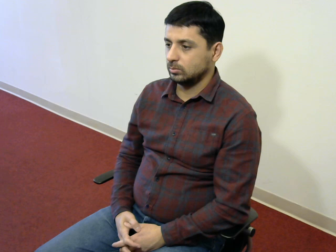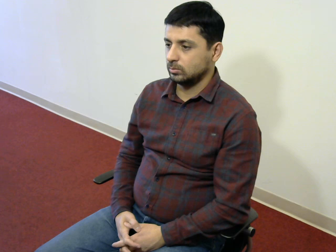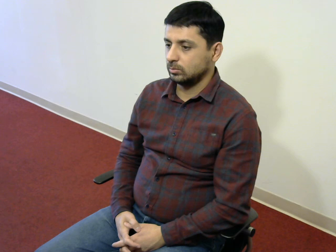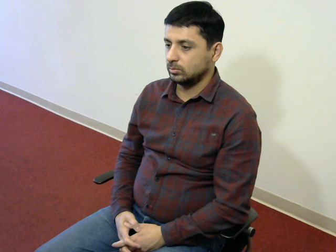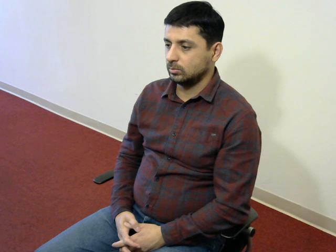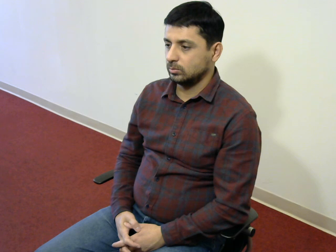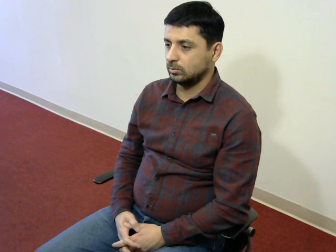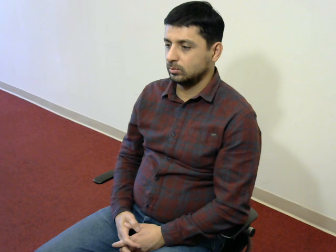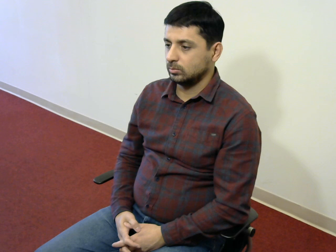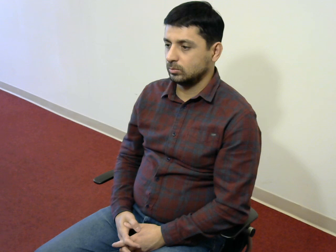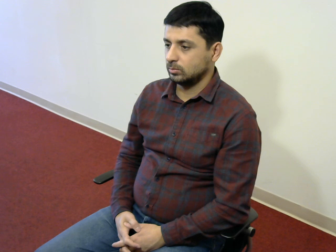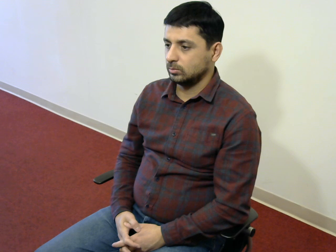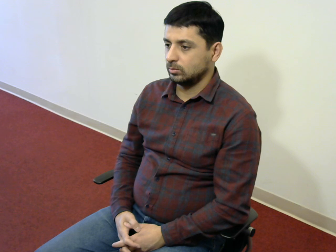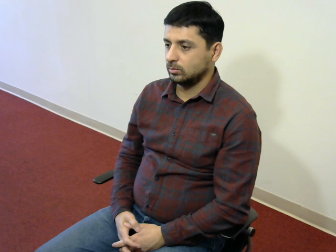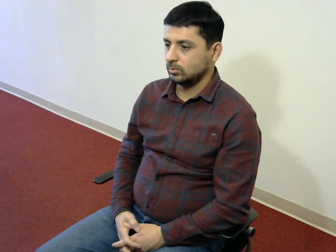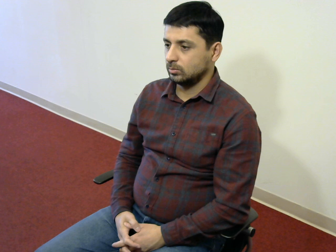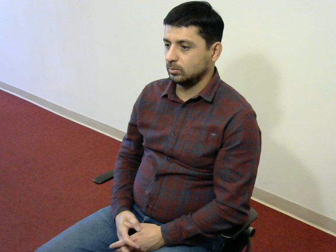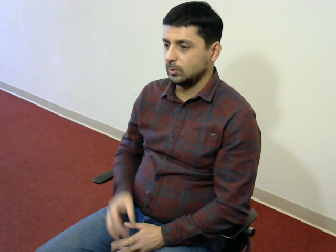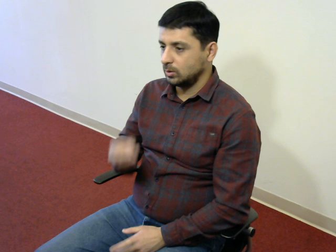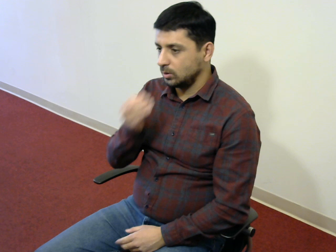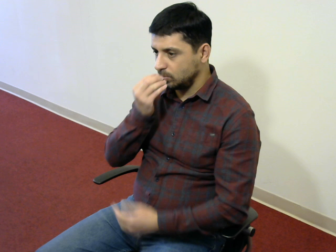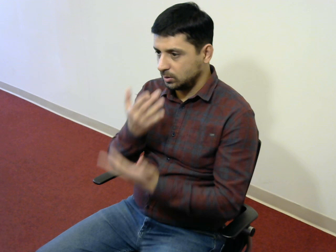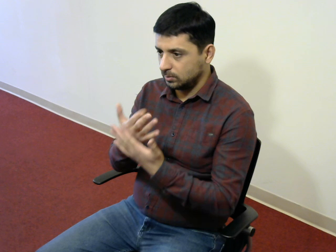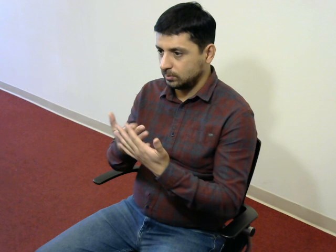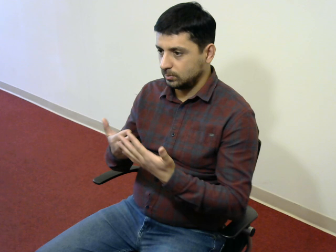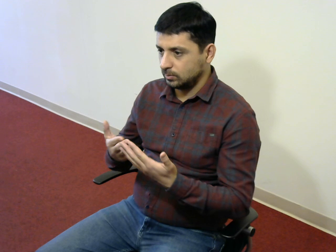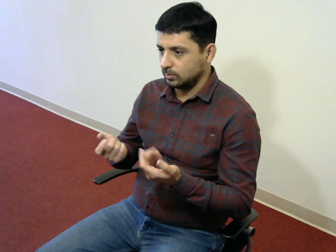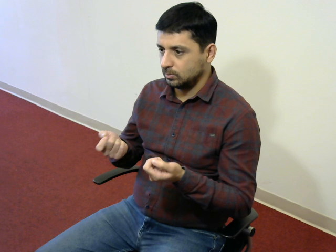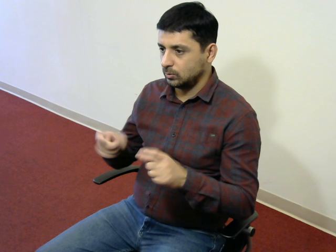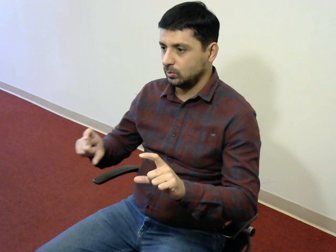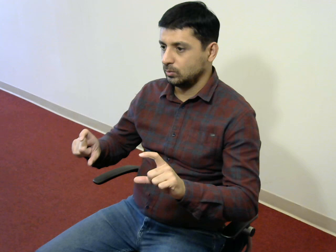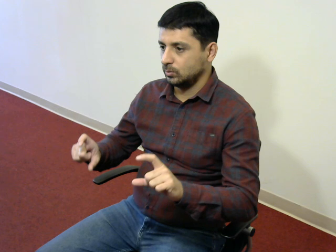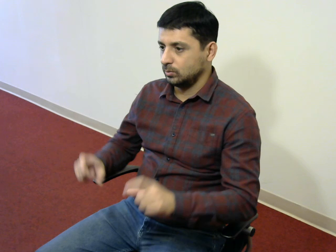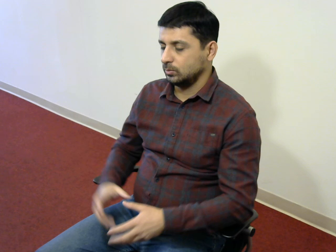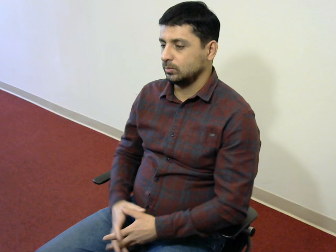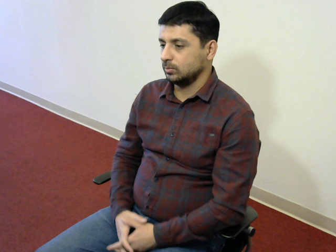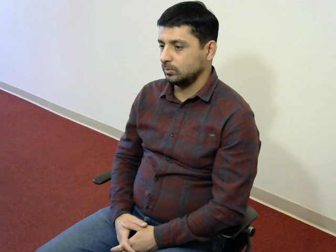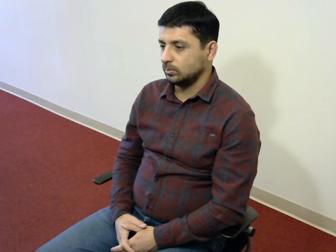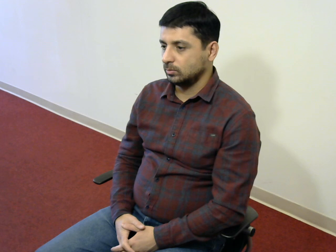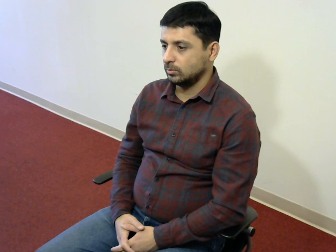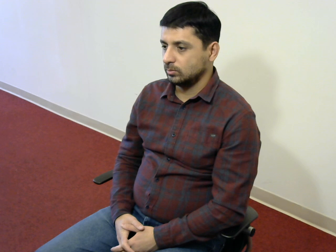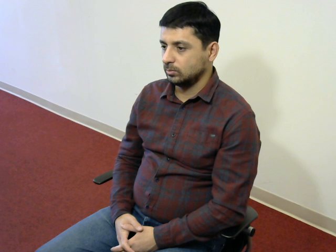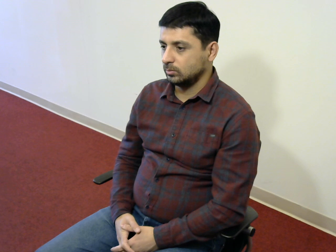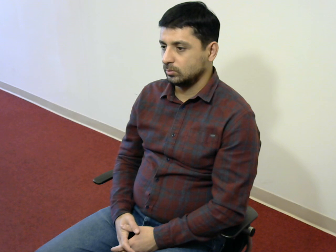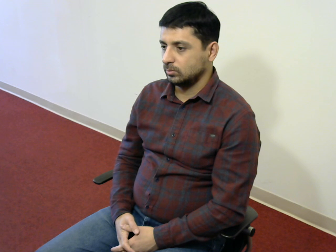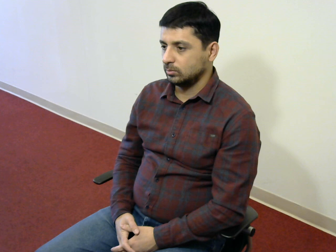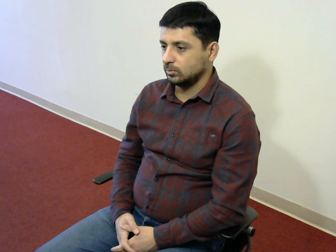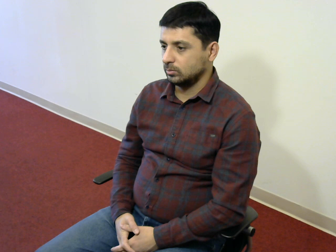Ərzaq bahalaşıb